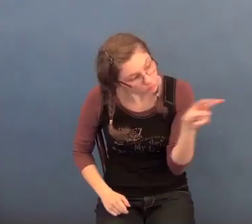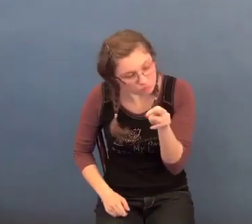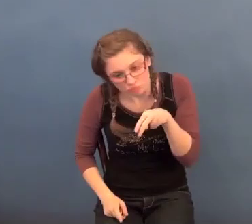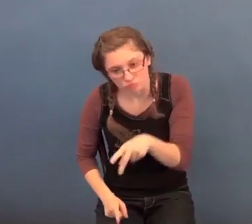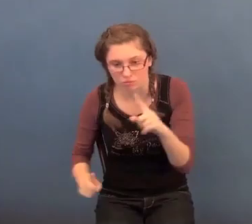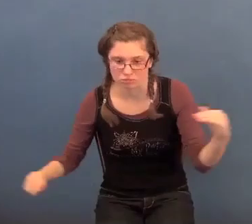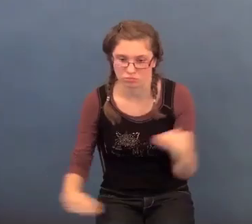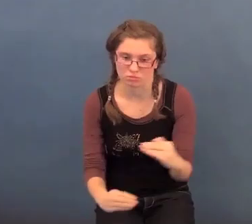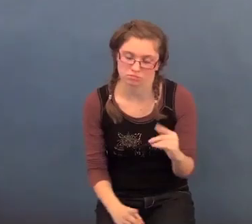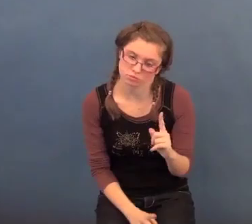Żeby uważali na nadjeżdżające samochody.